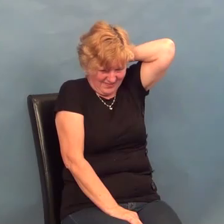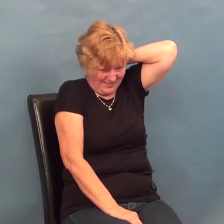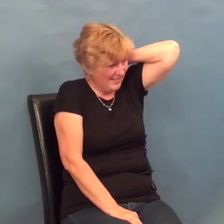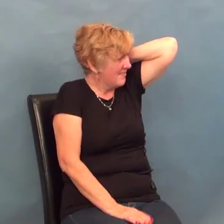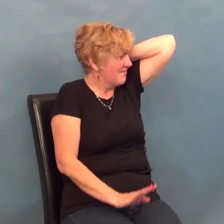Nie.